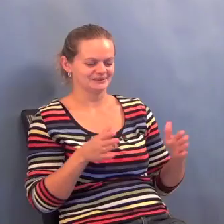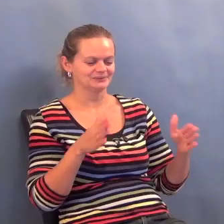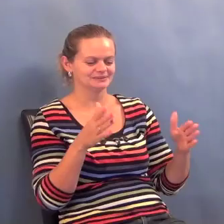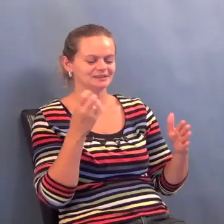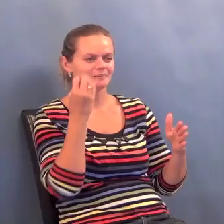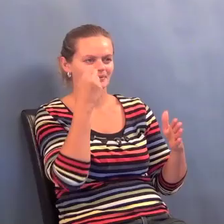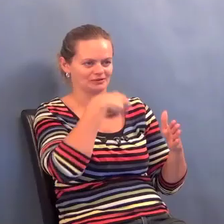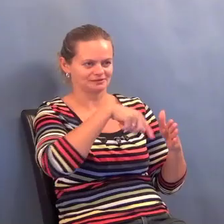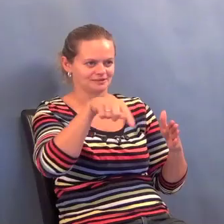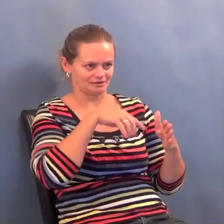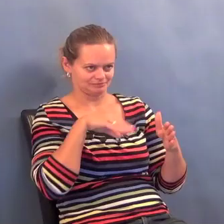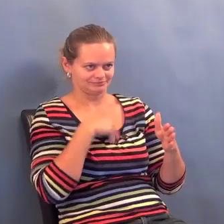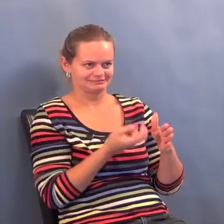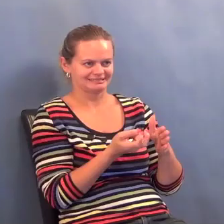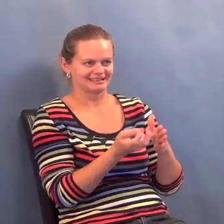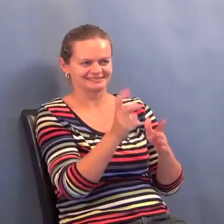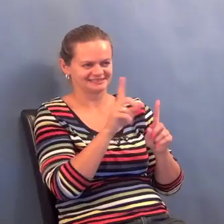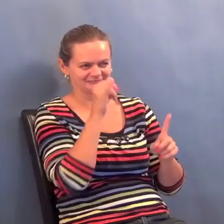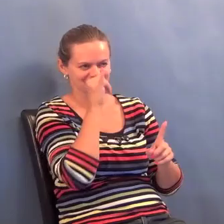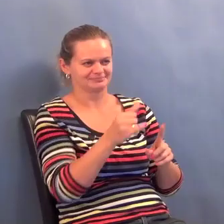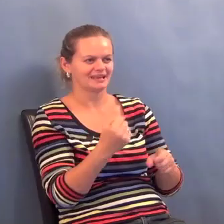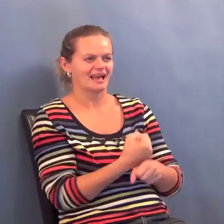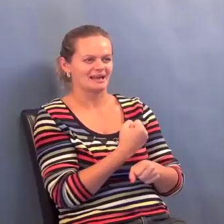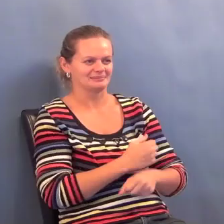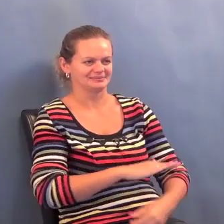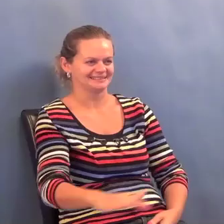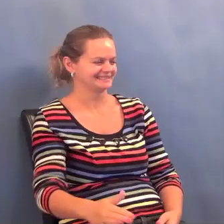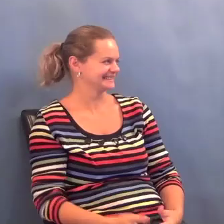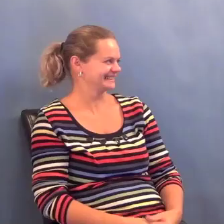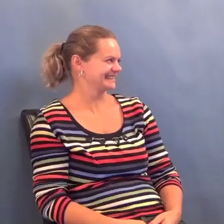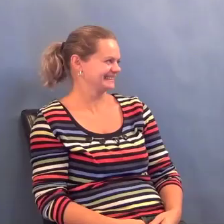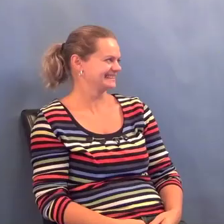Po ulicy może jeździć pociąg, a nie sanki, to twarda nawierzchnia.